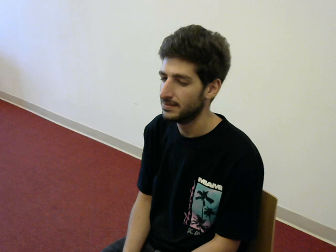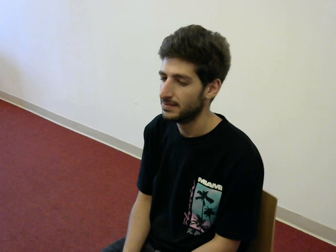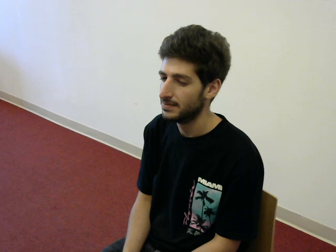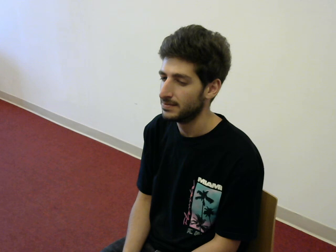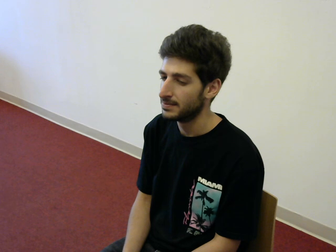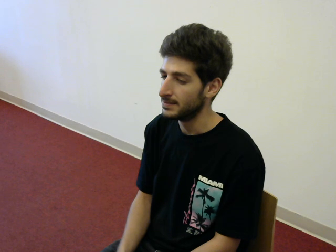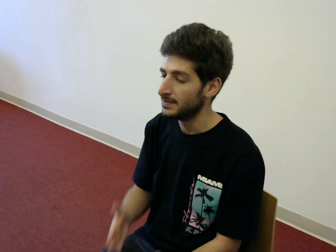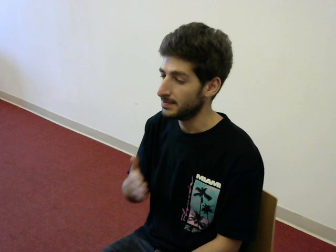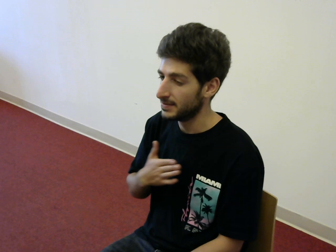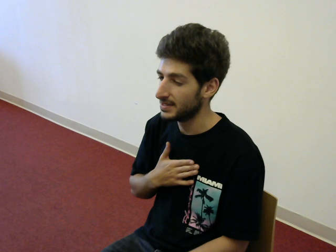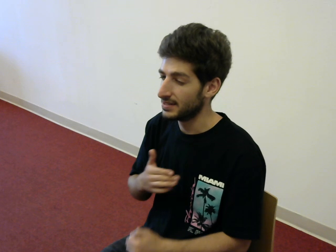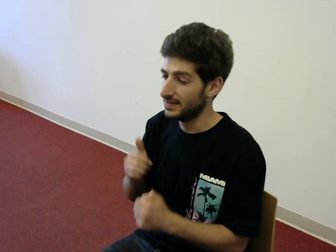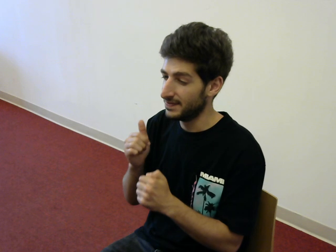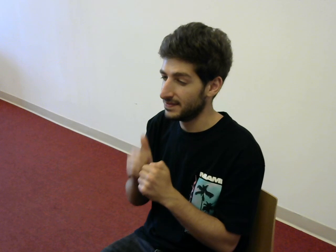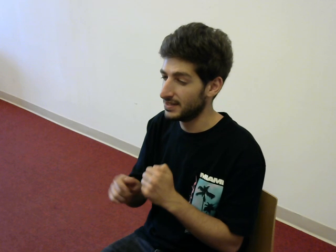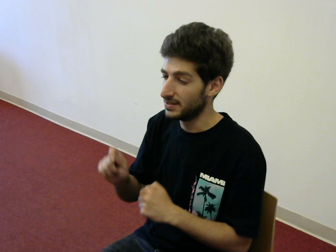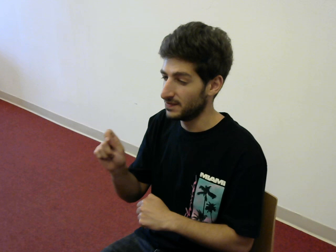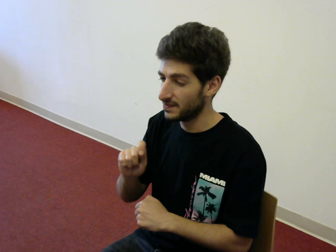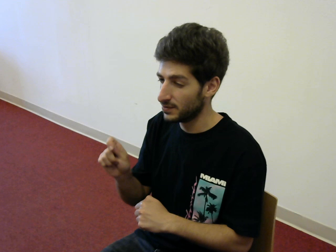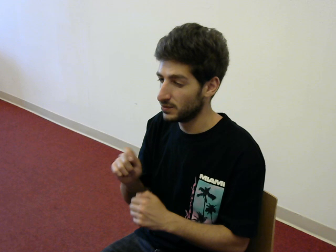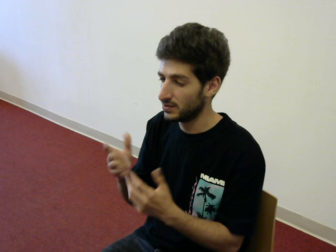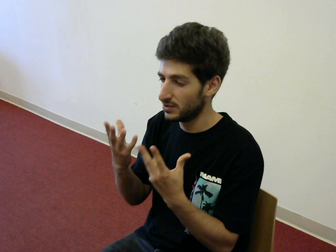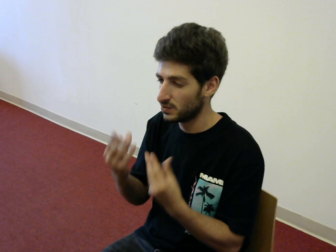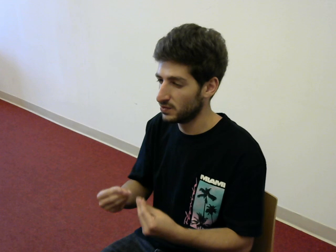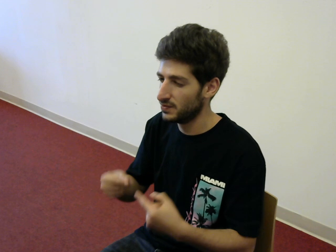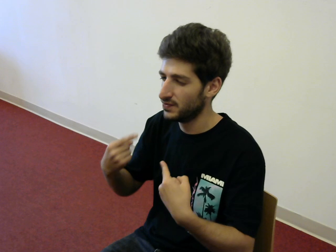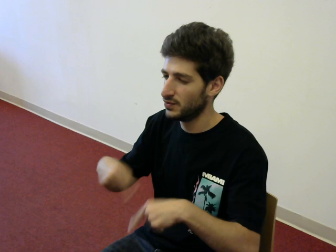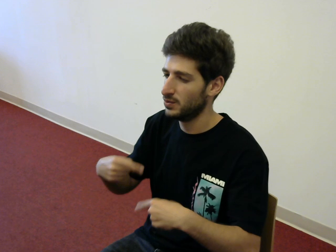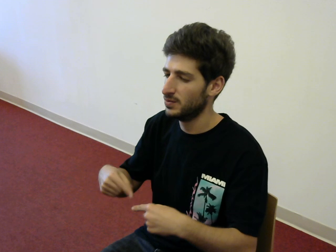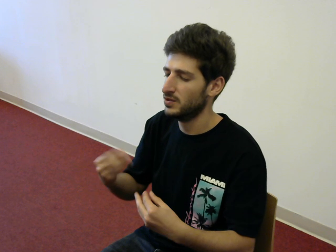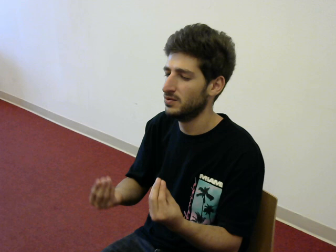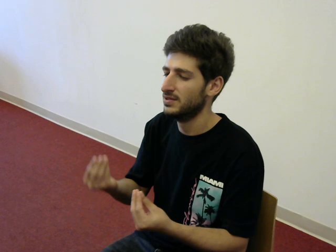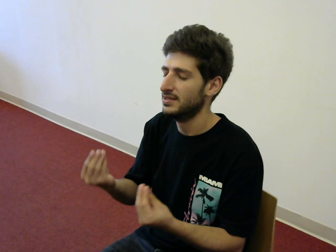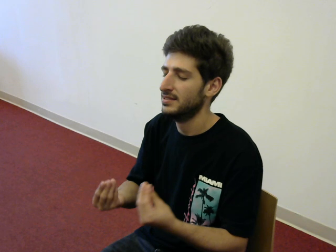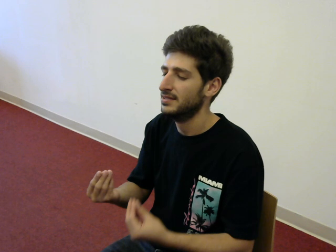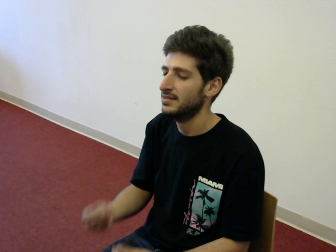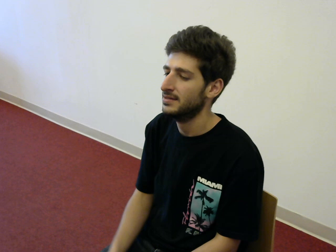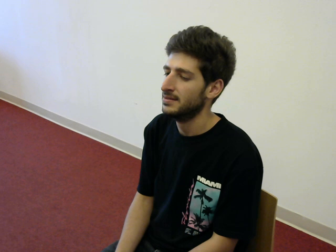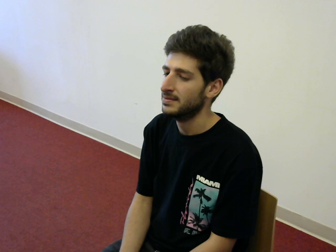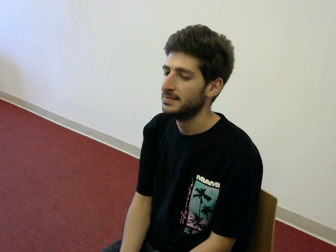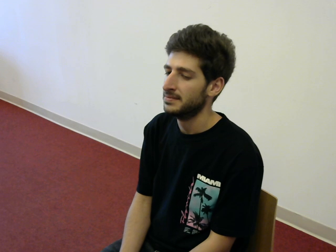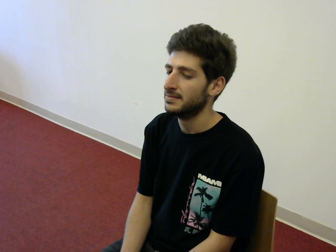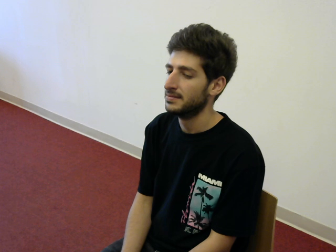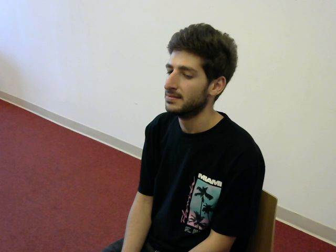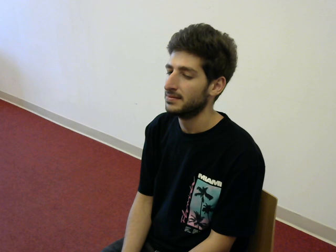Biz hər bazar günü futbol oynayırıq